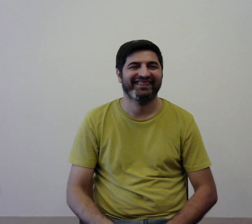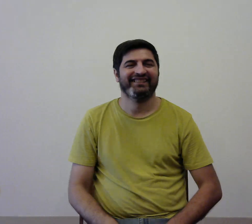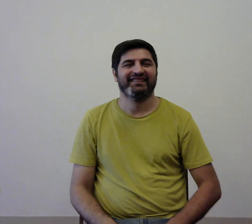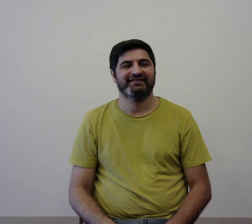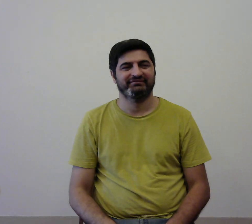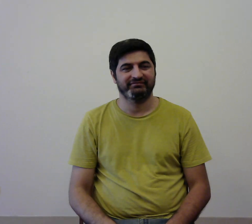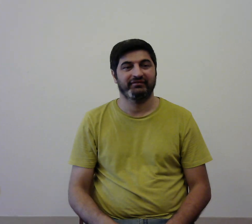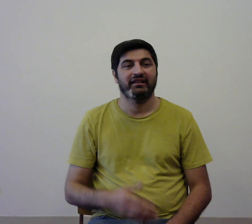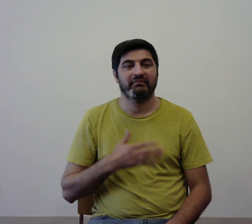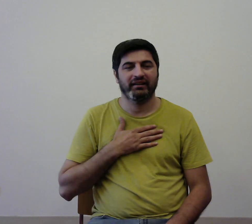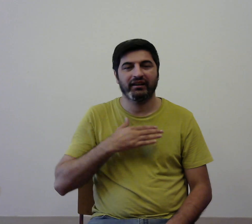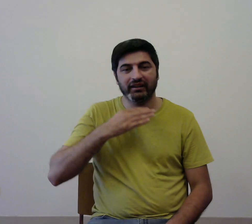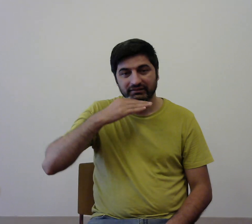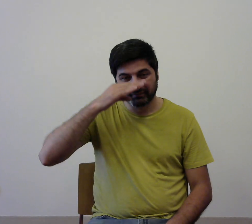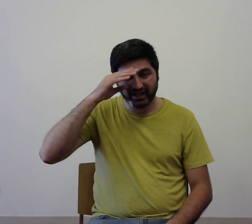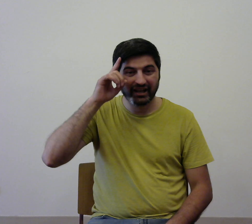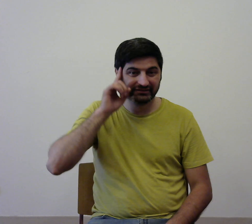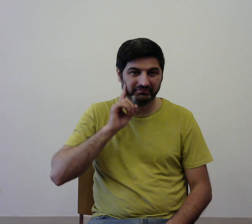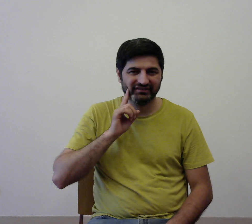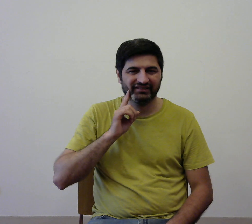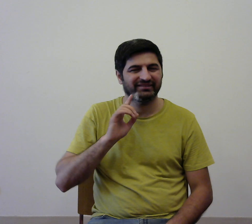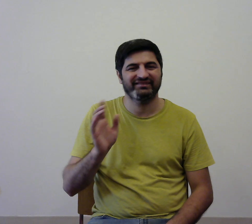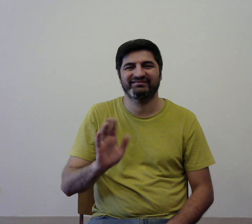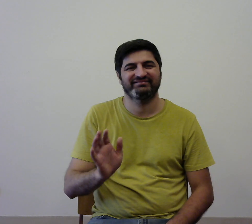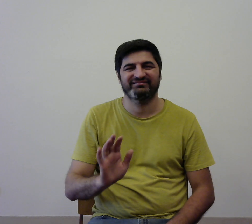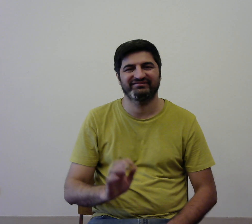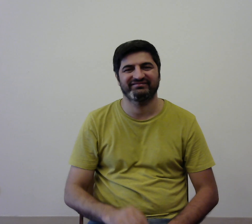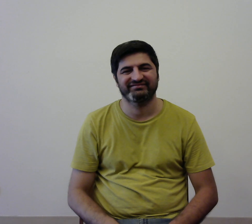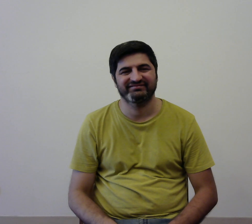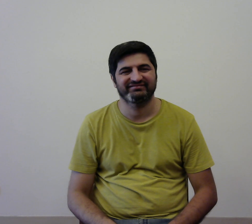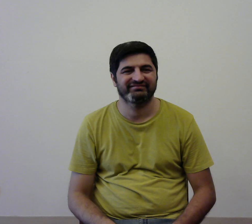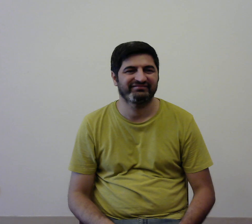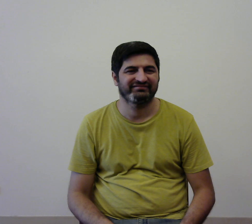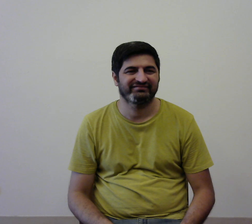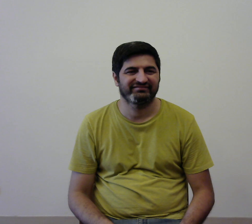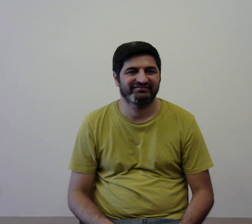Mənim atam azərbaycanlı deyil